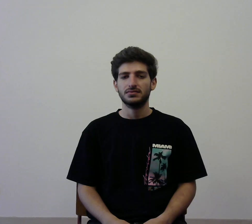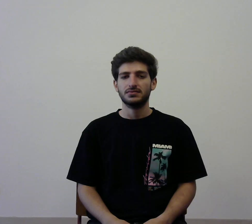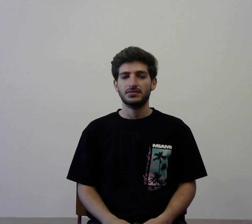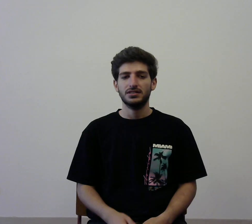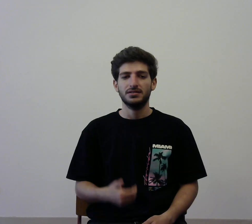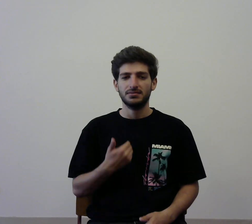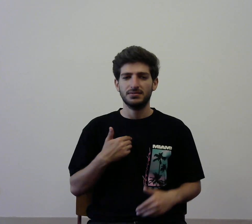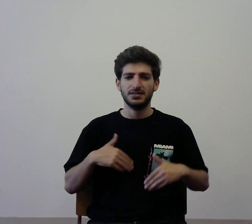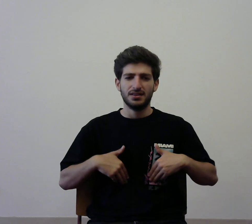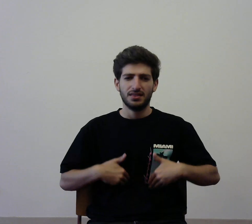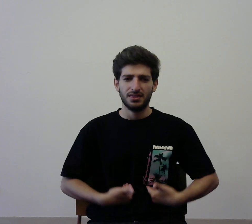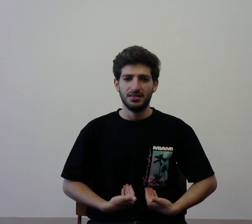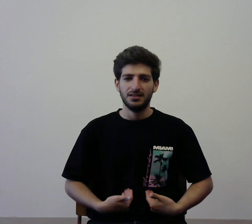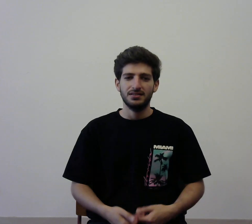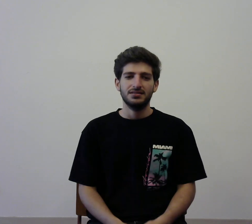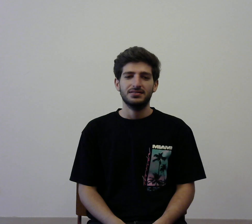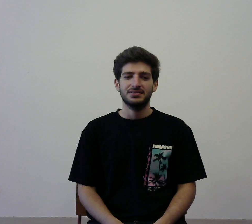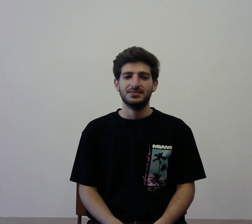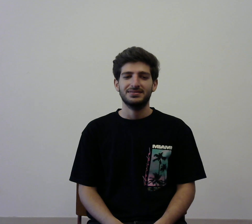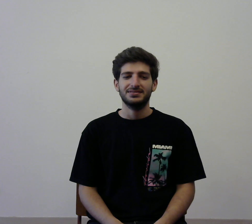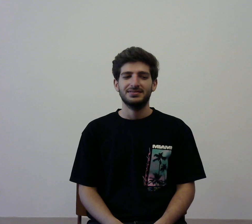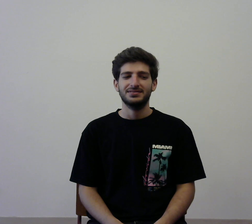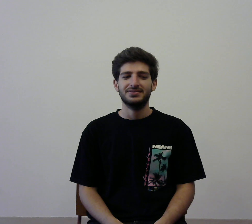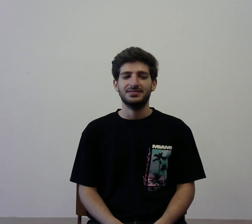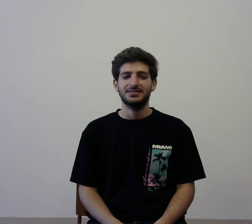Mən acam